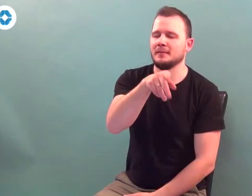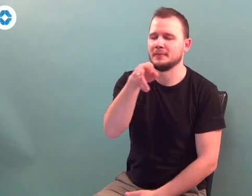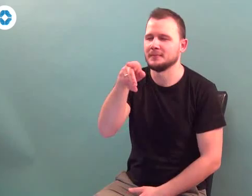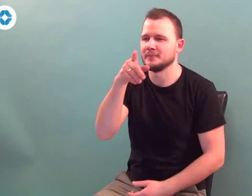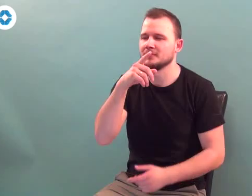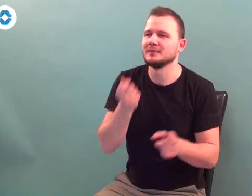Tam jest Charlie Chaplin.